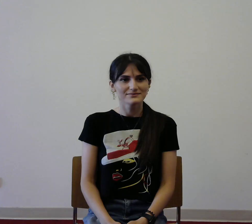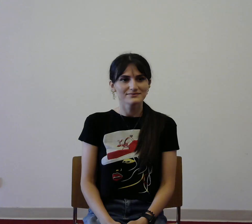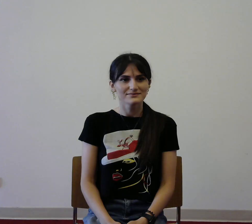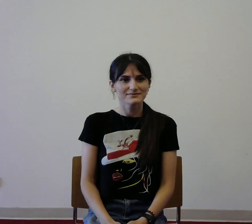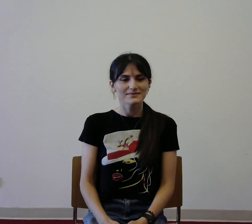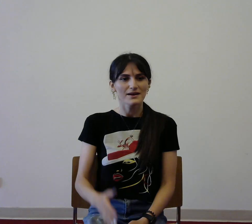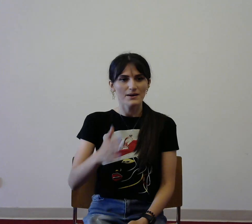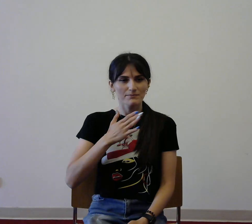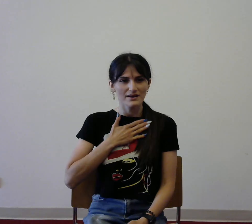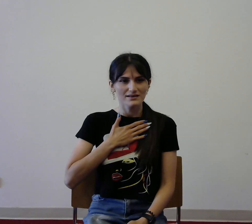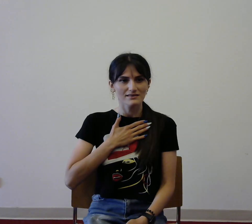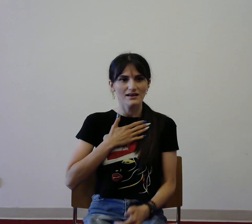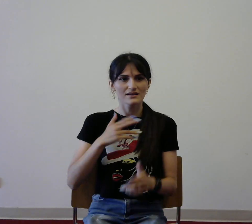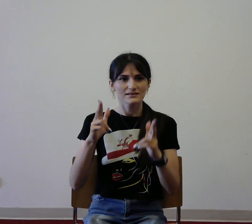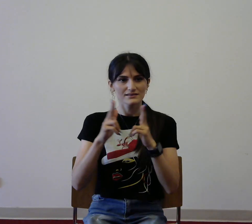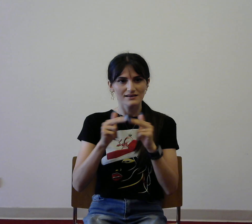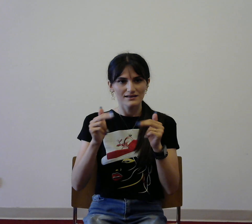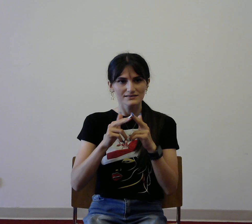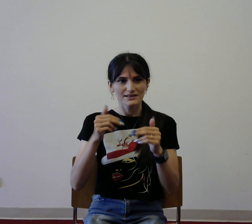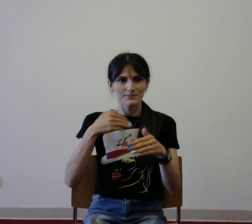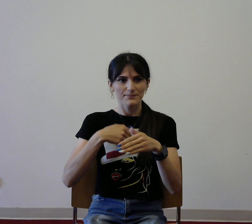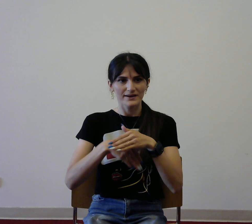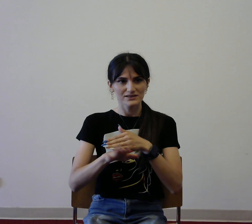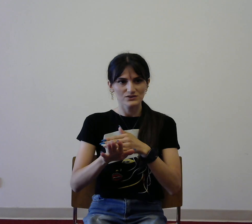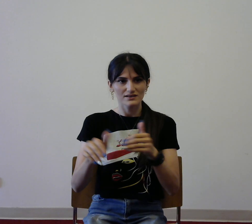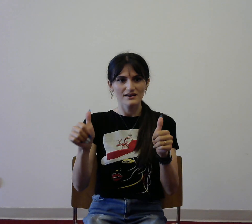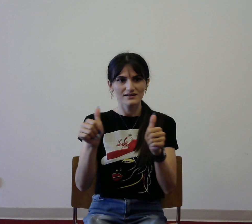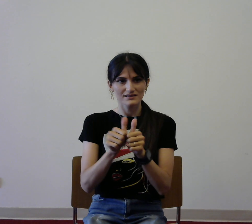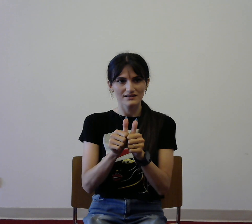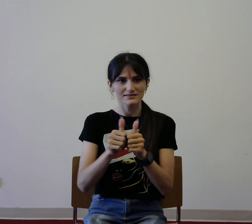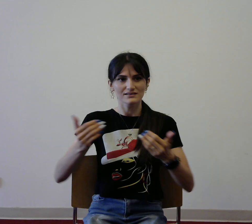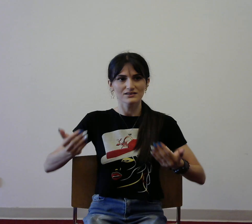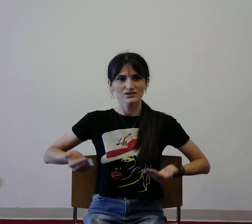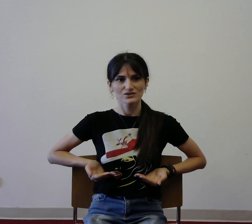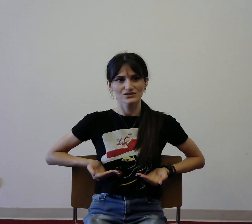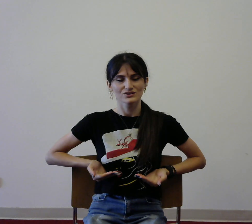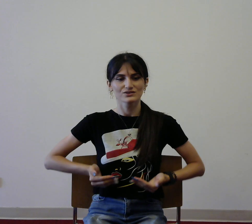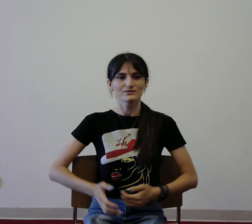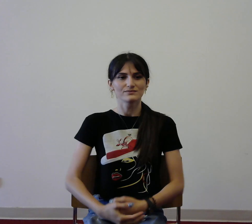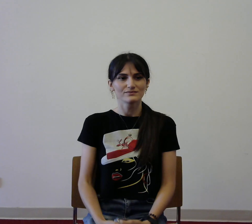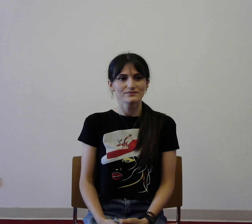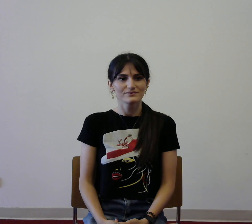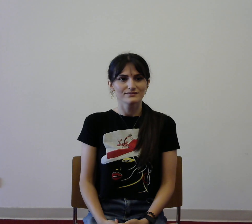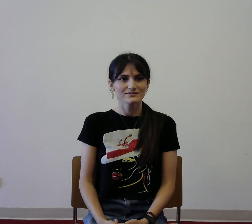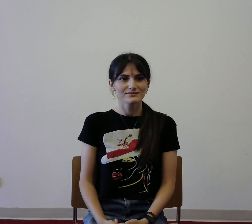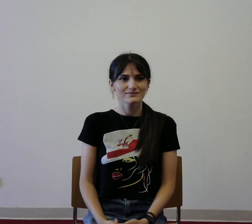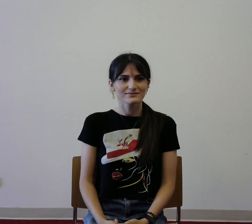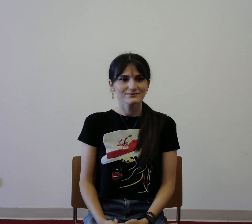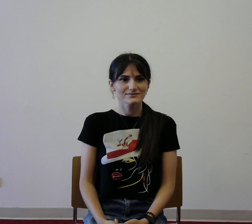Mən Nərimanov metrosunun yanında yaşayıram